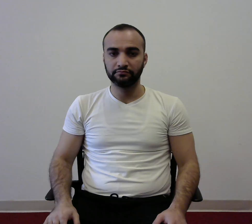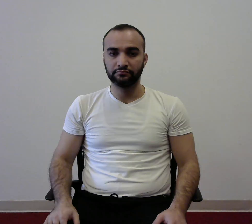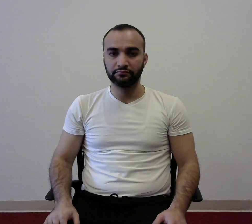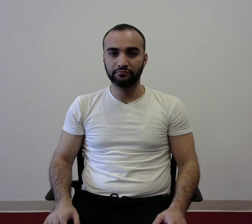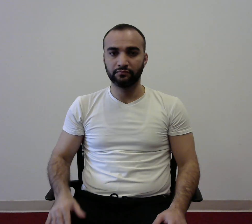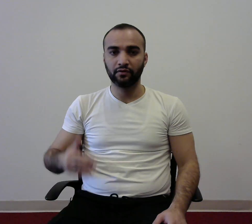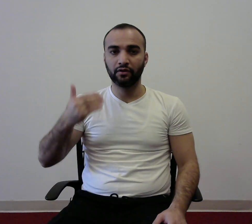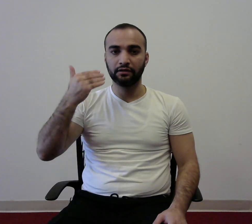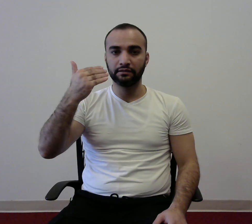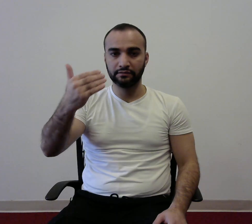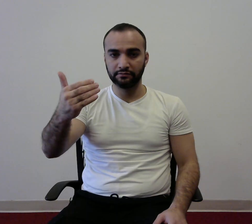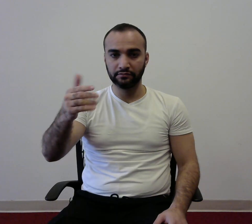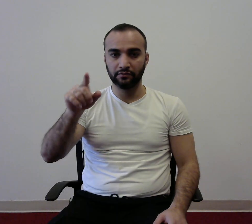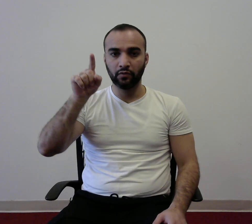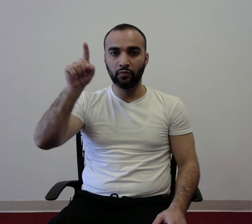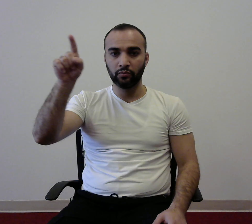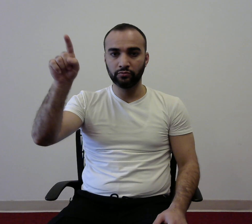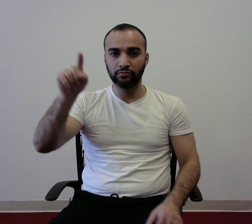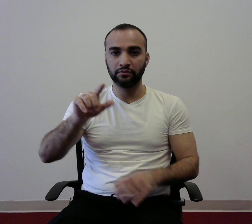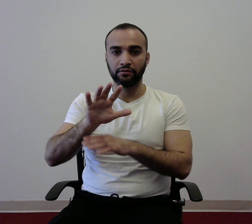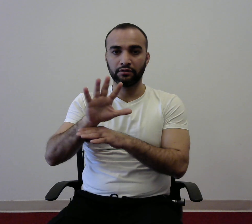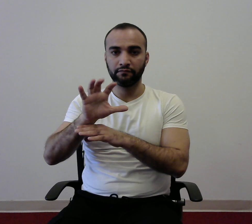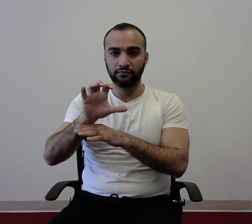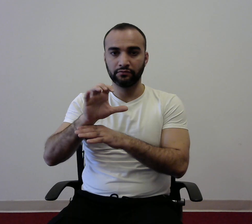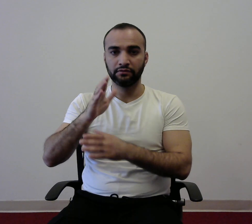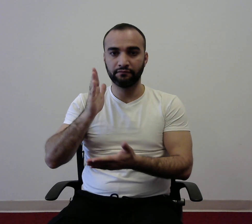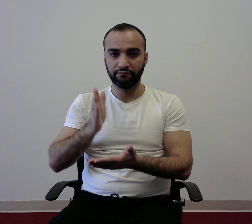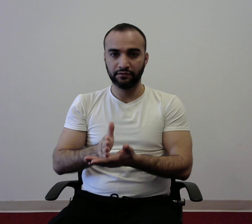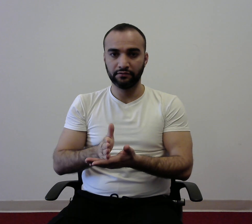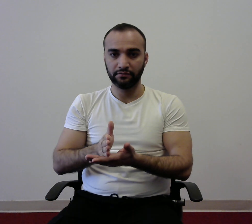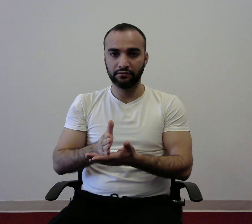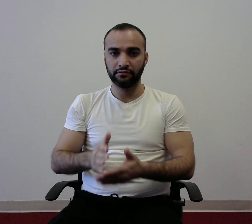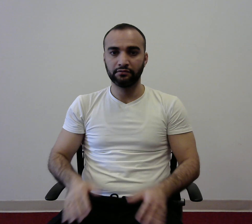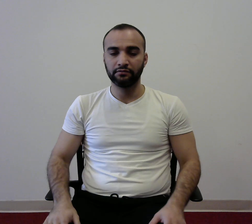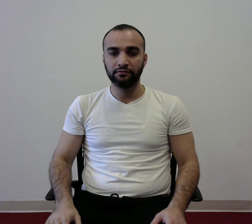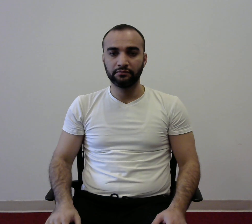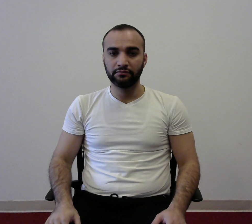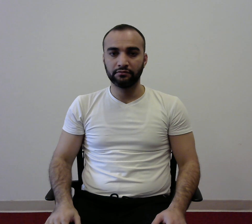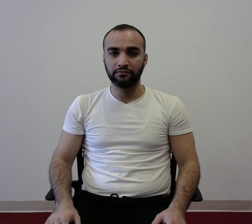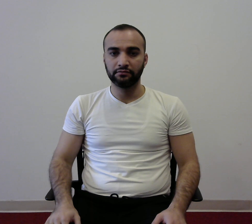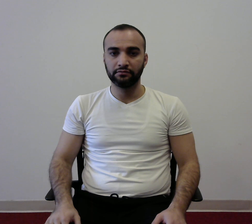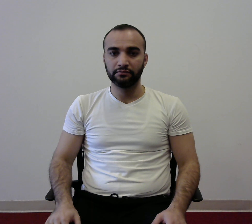Sizdə onun şəkli var?